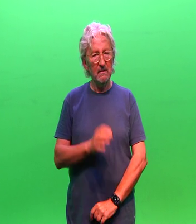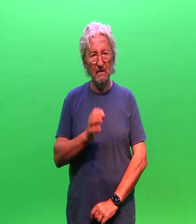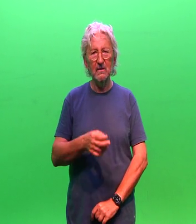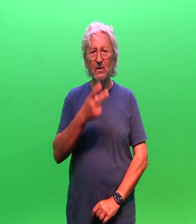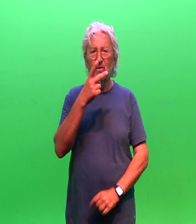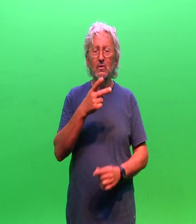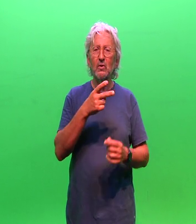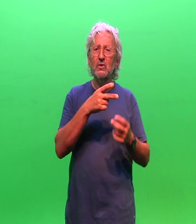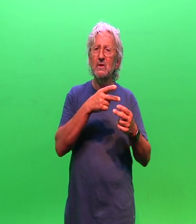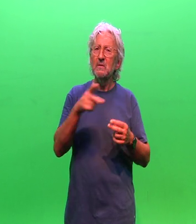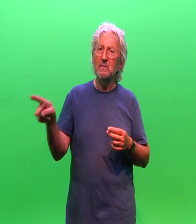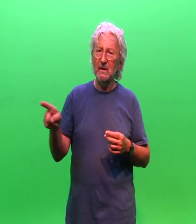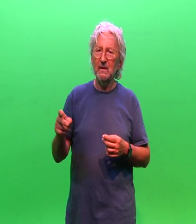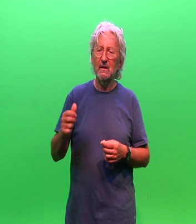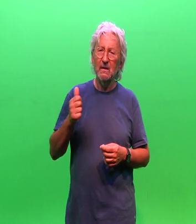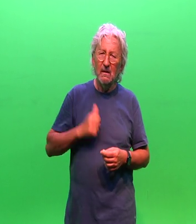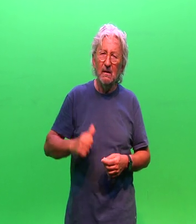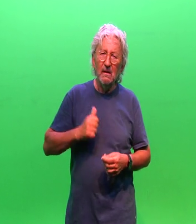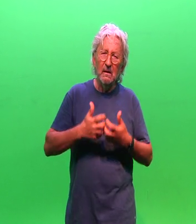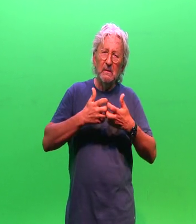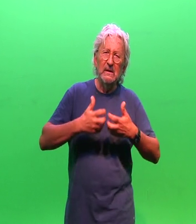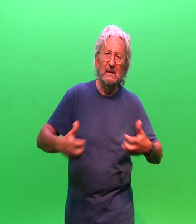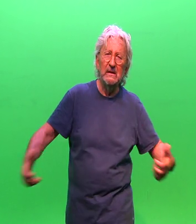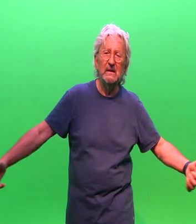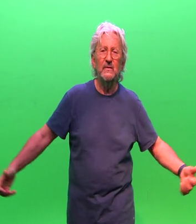Sí, he estat dues setmanes amb diarrea.